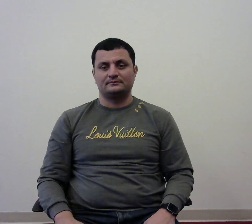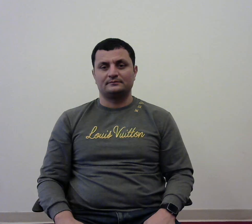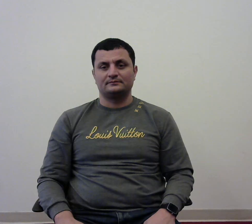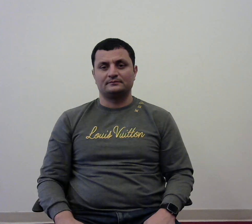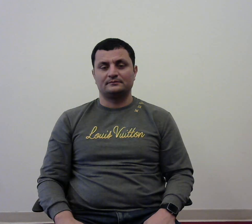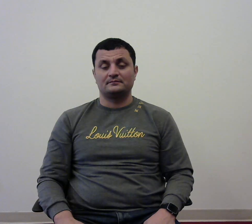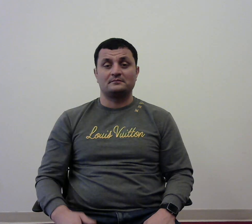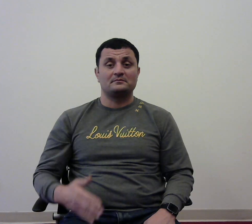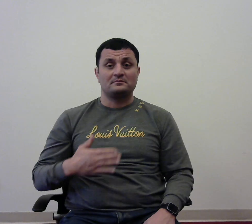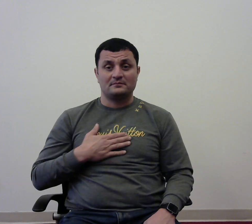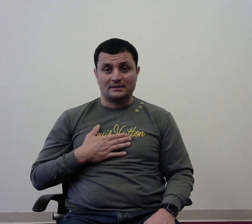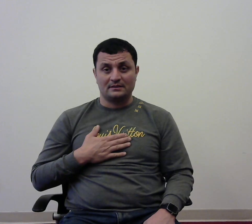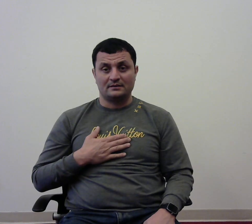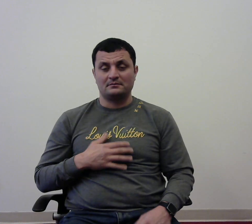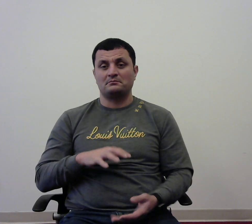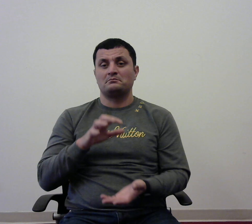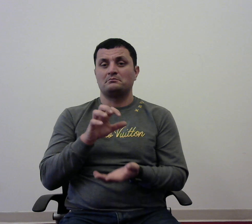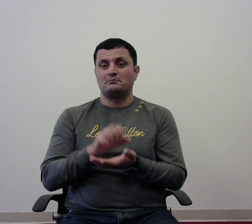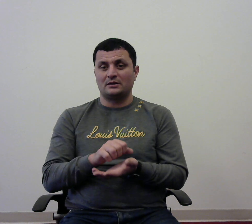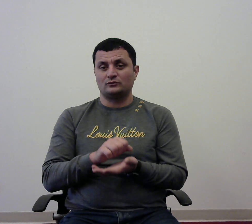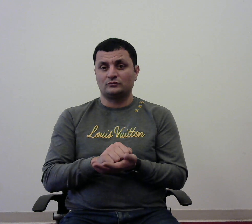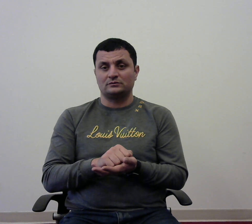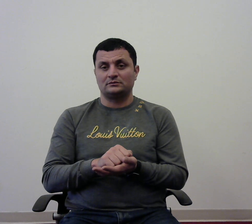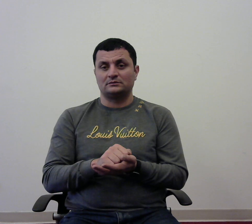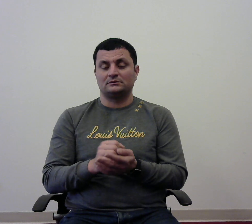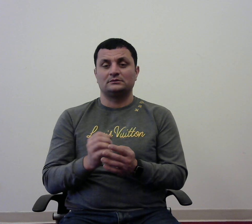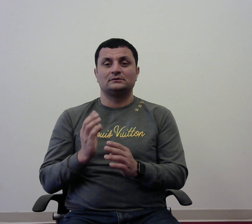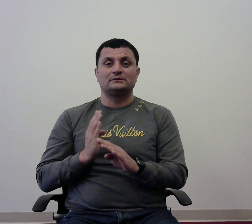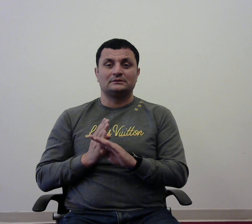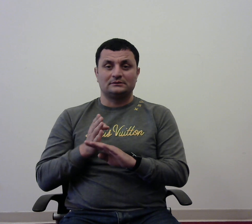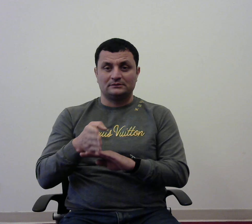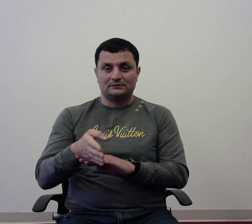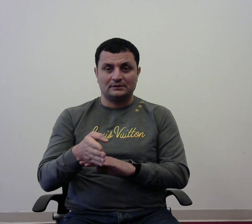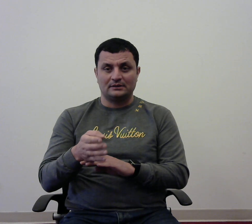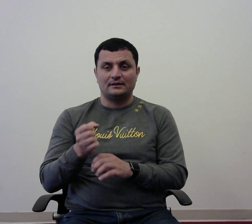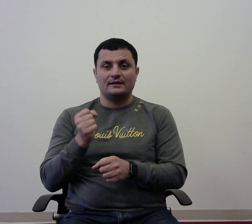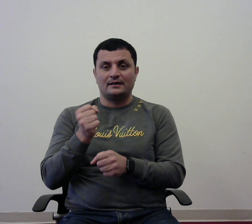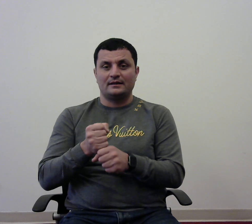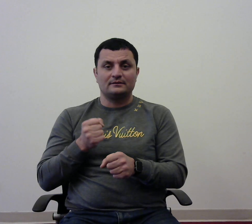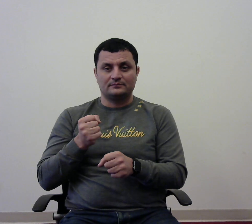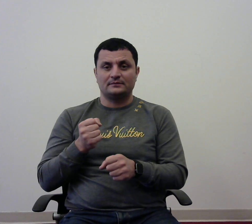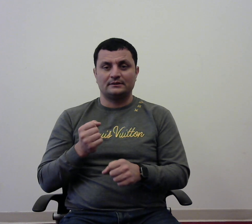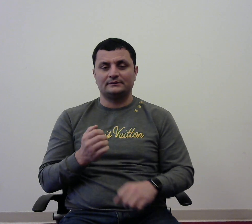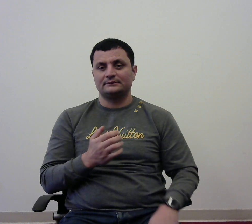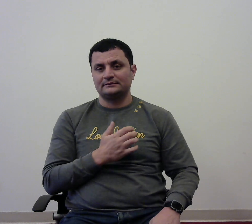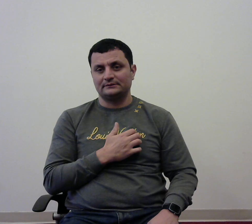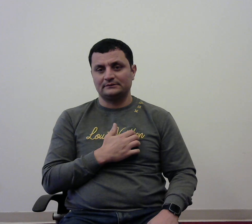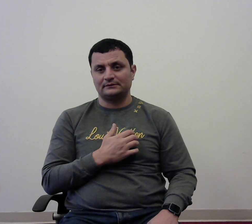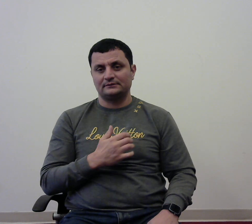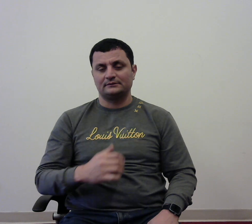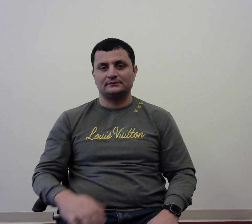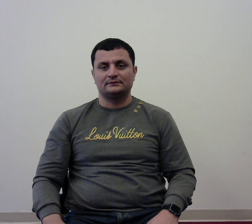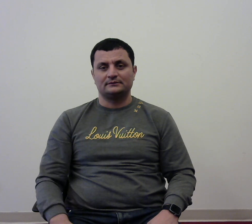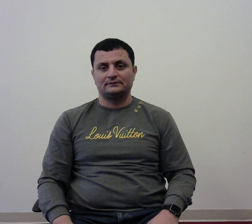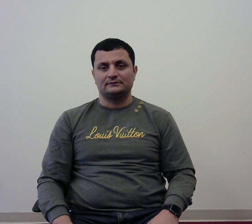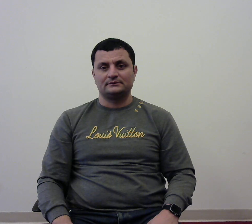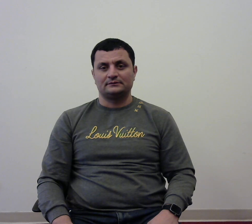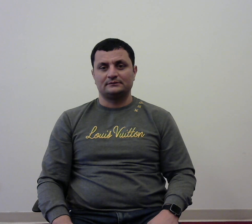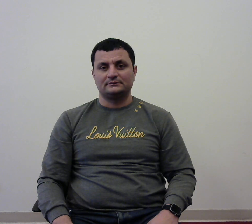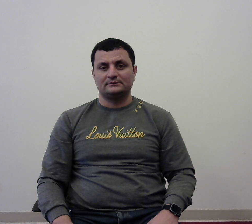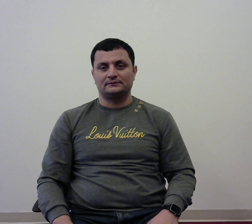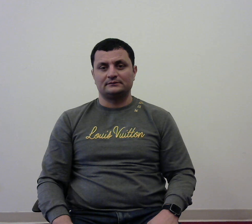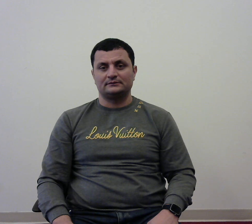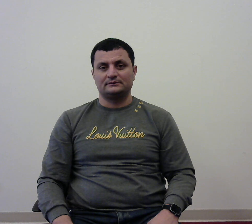Mən məşğulluğa müraciət etmək istəyirəm